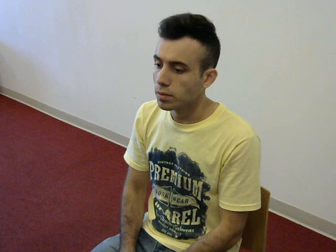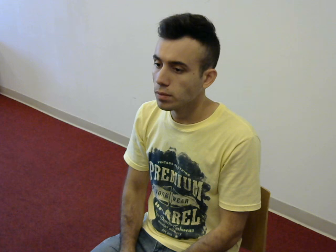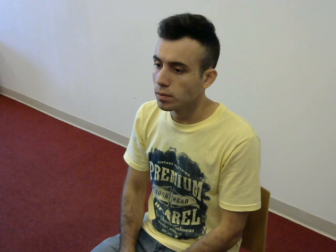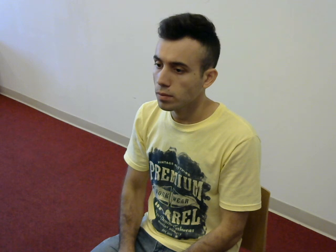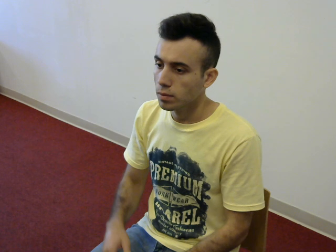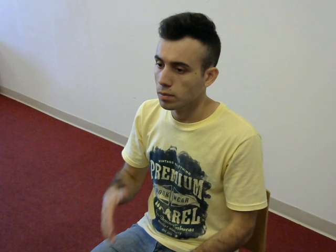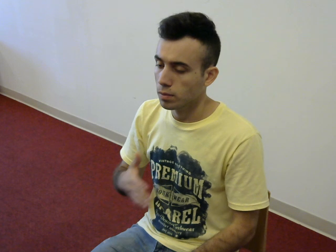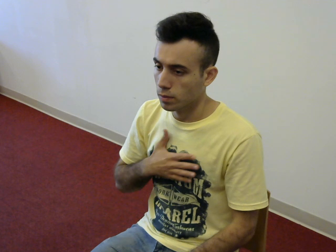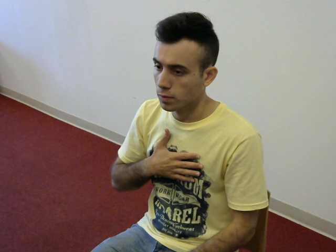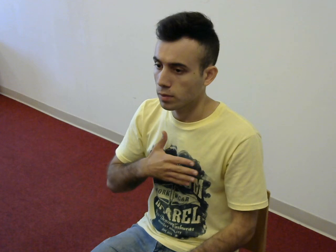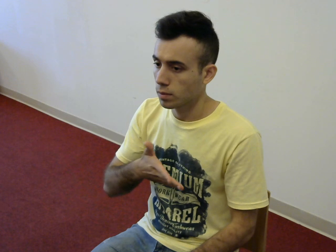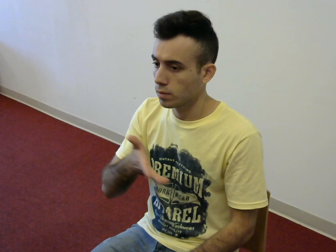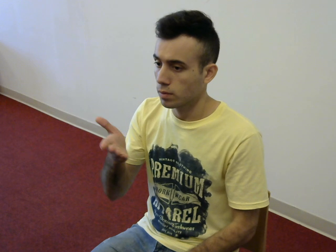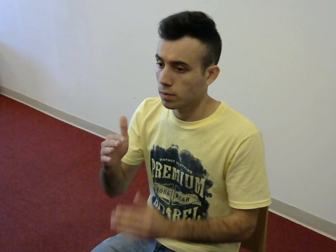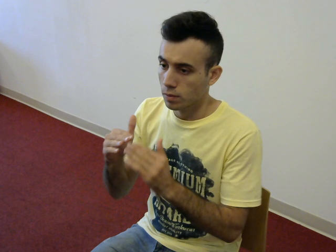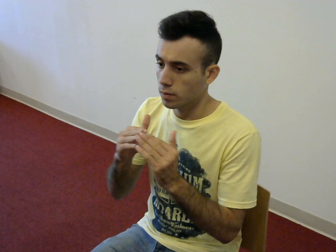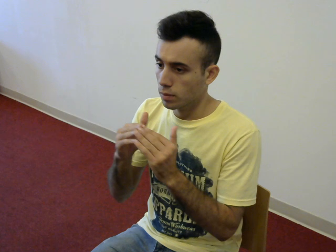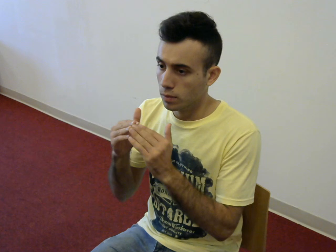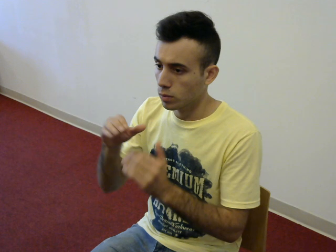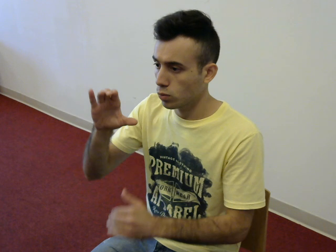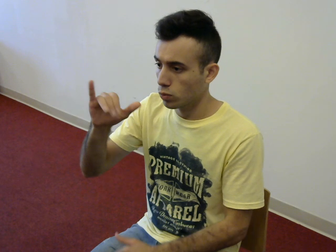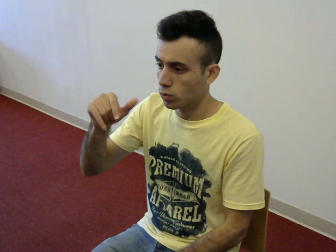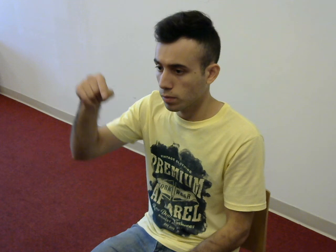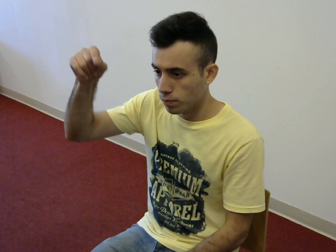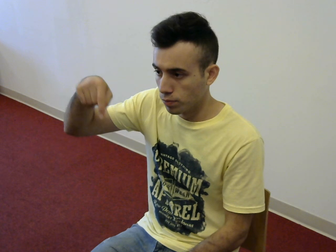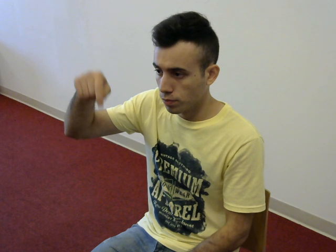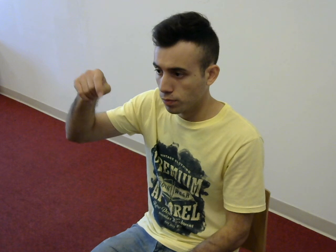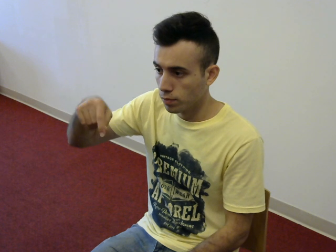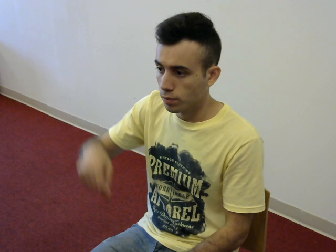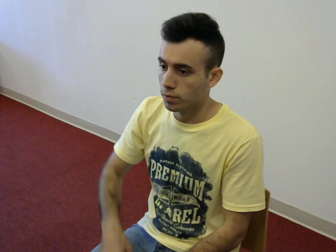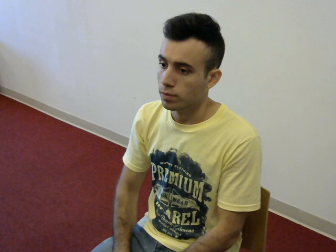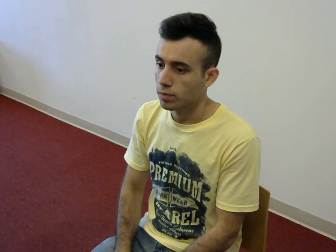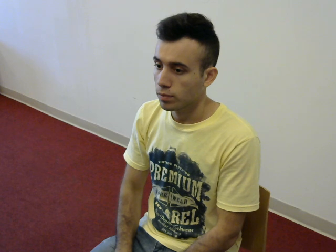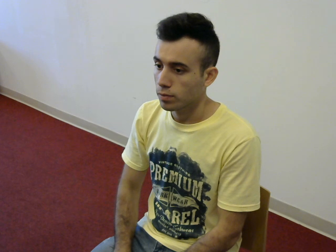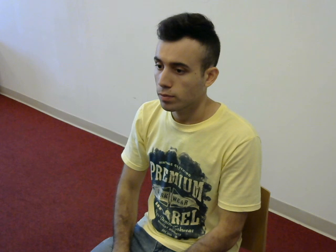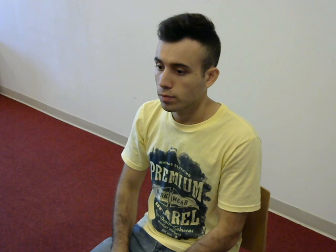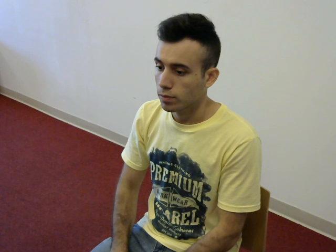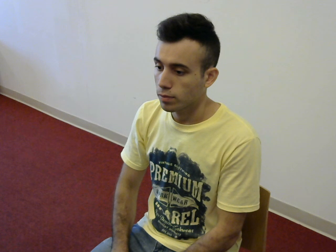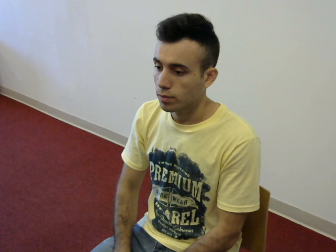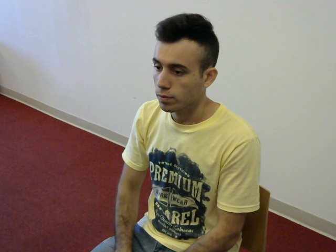Bizə qonşudan su damır